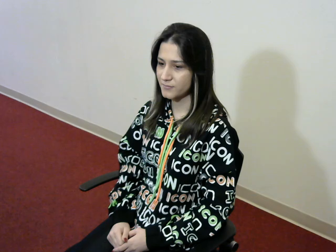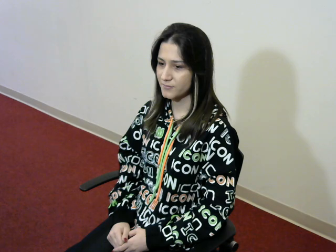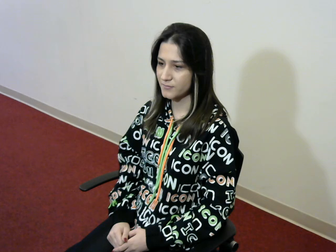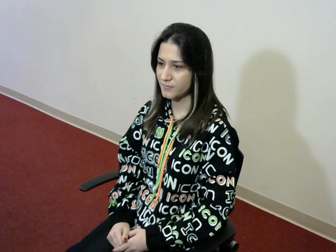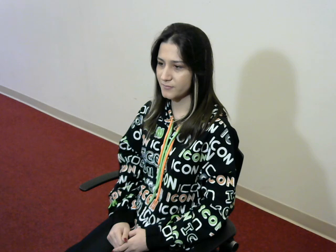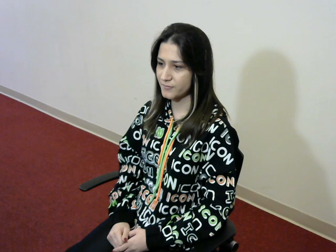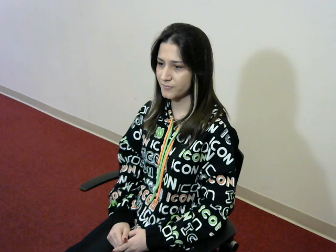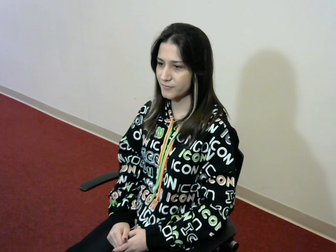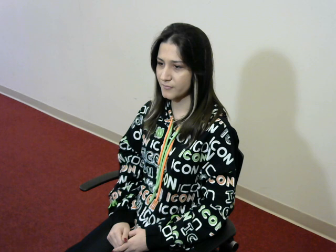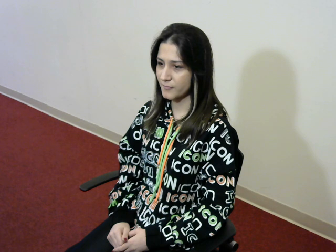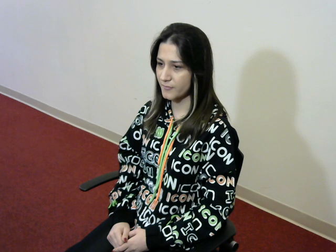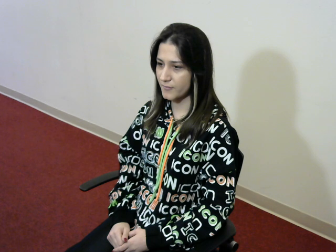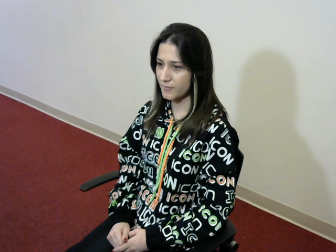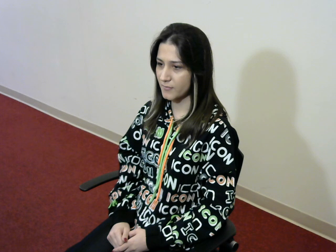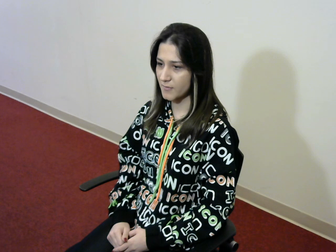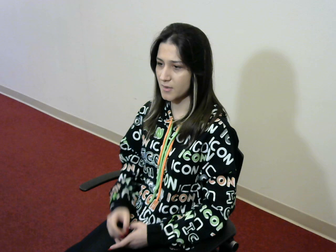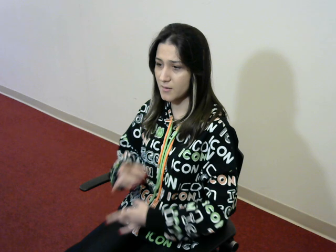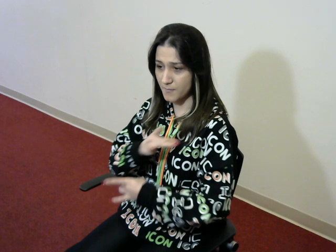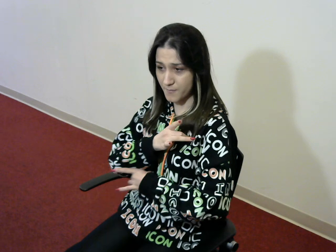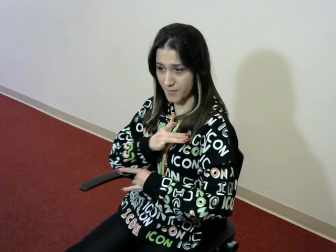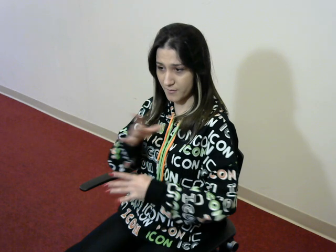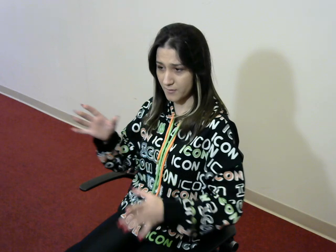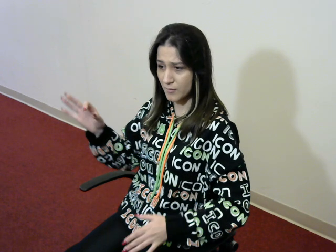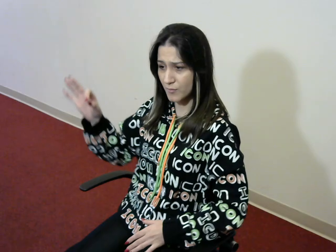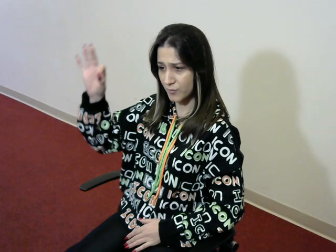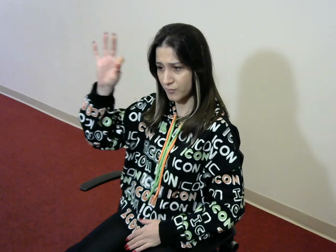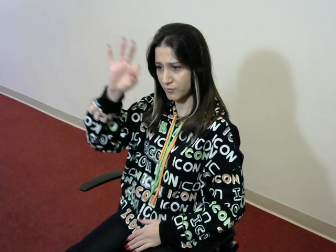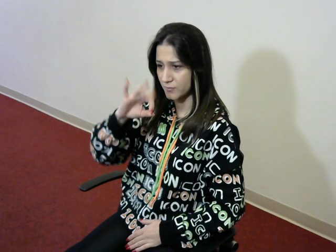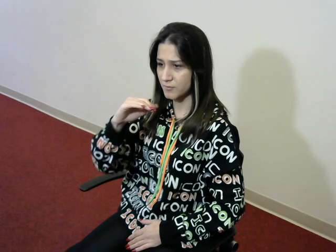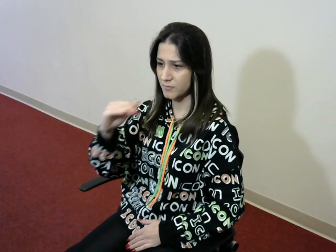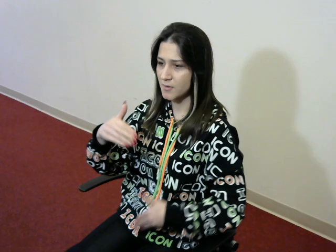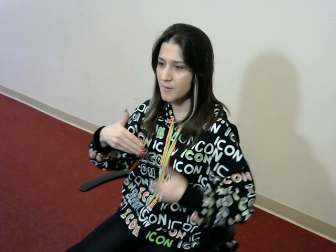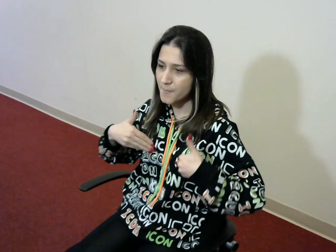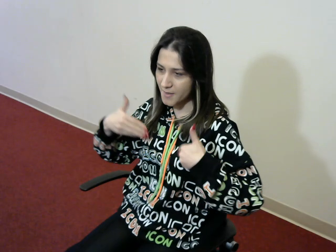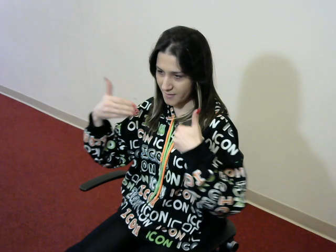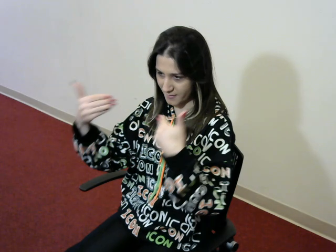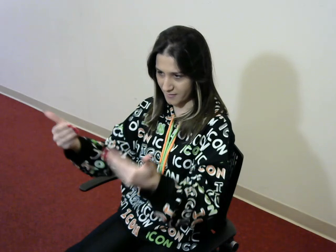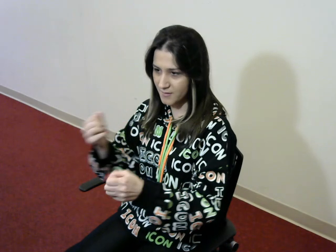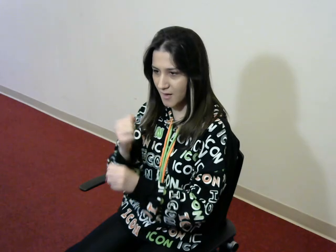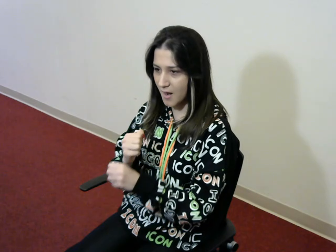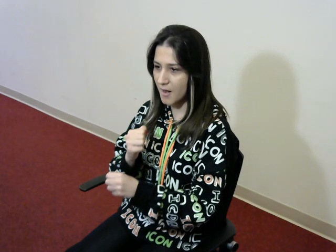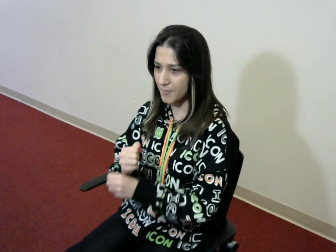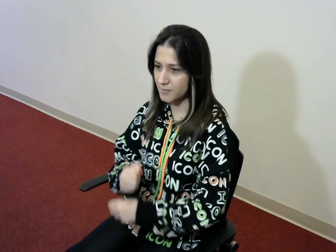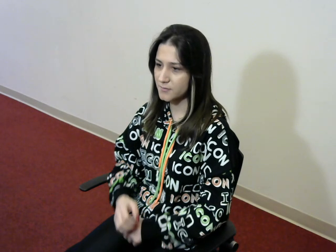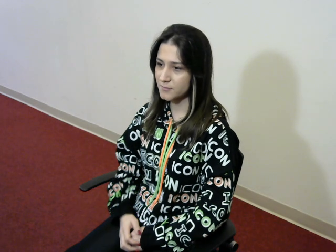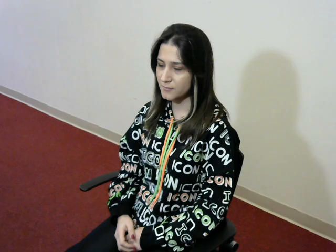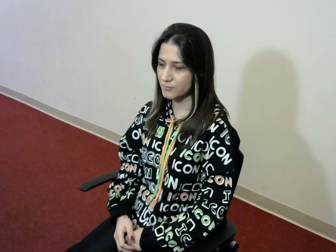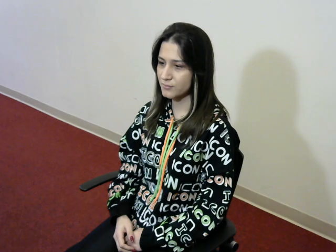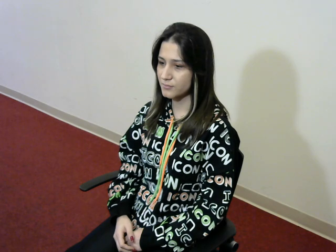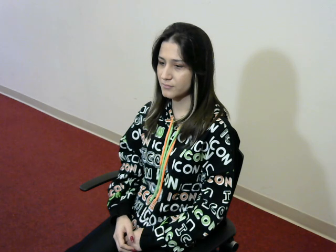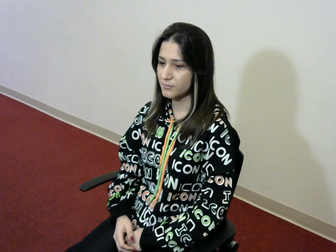Bayram münasibətilə sizi təbrik edirəm